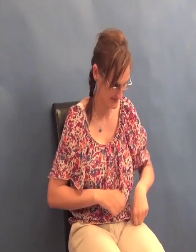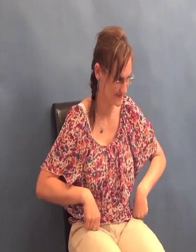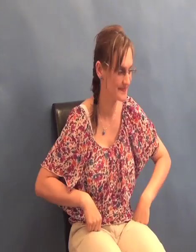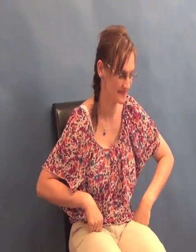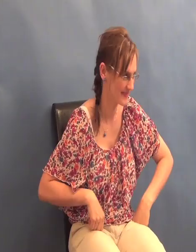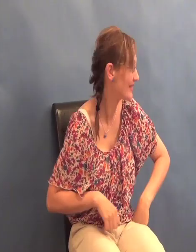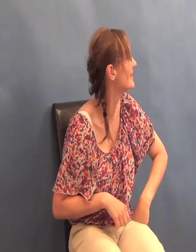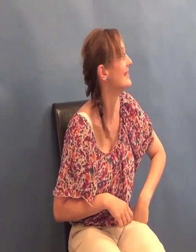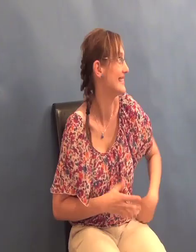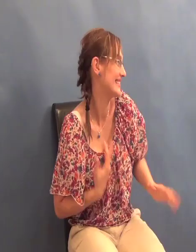Chłopiec odpowiada: No, to prawda."